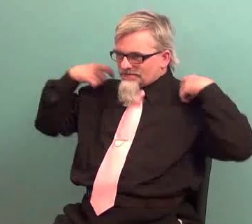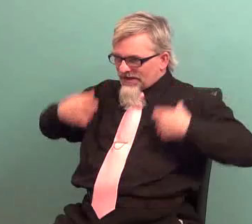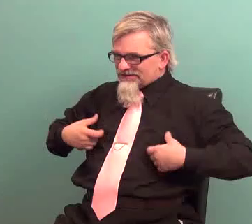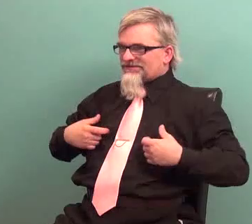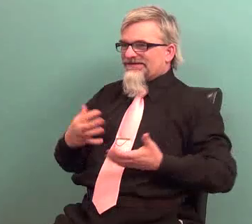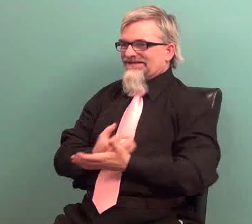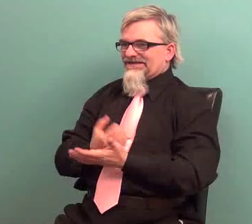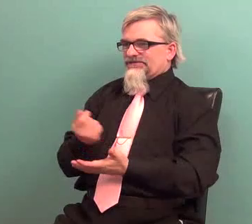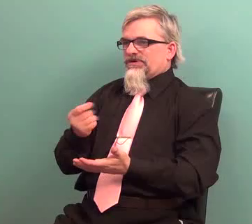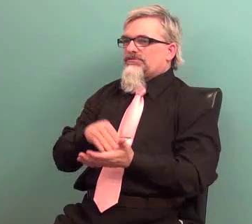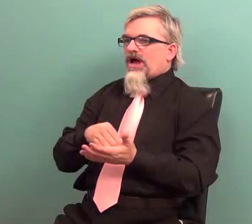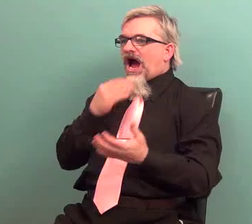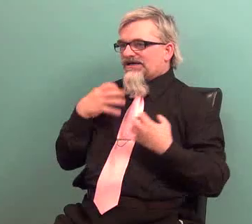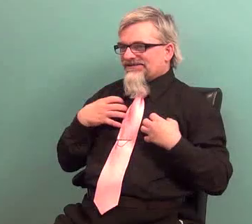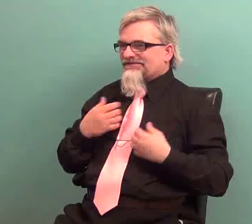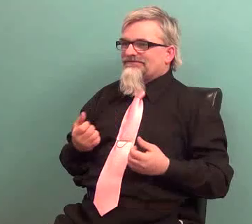Potrzebuje zarobić pieniądze na jedzenie, na życie.